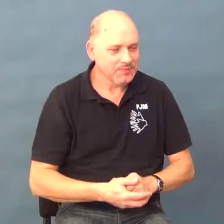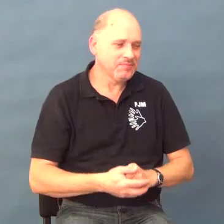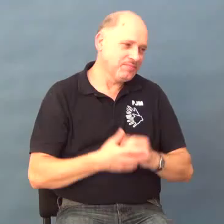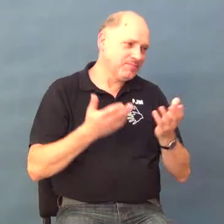Normalnie.